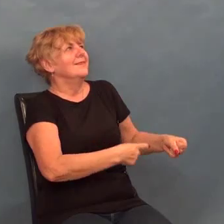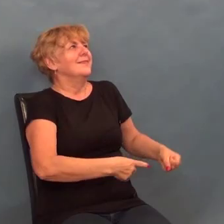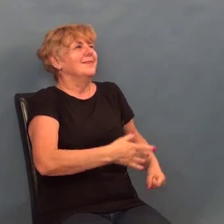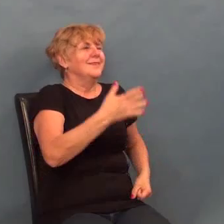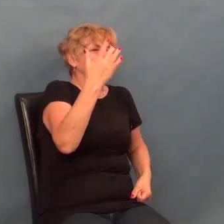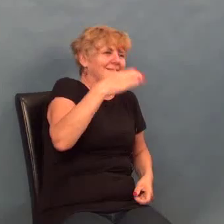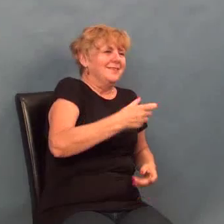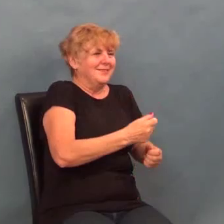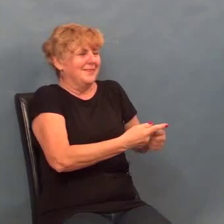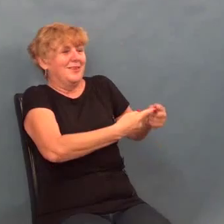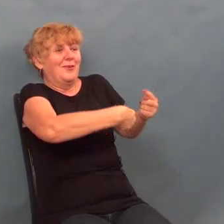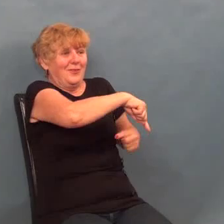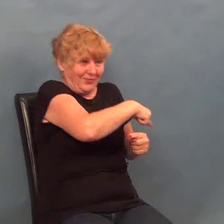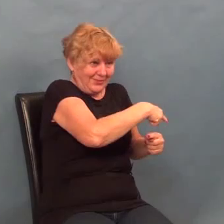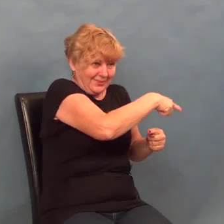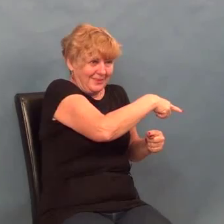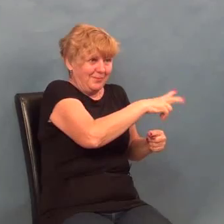Chłopak się odwraca do policjanta.